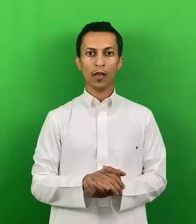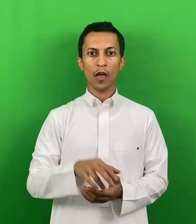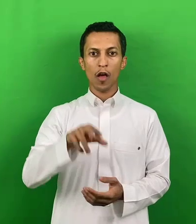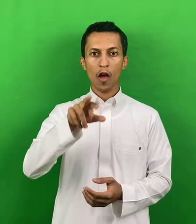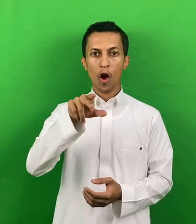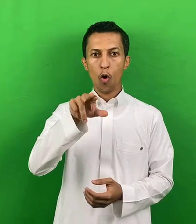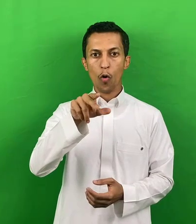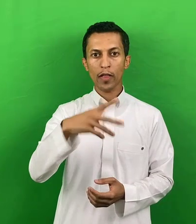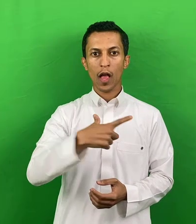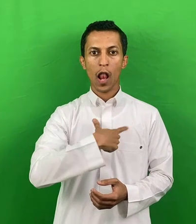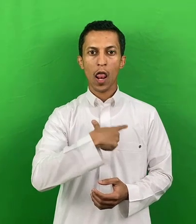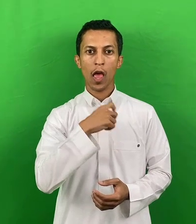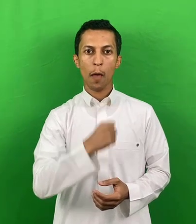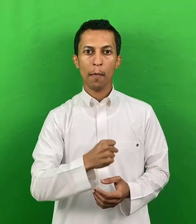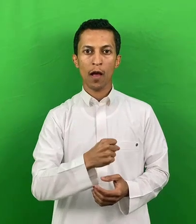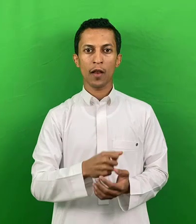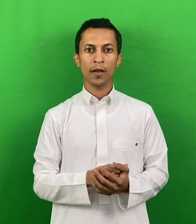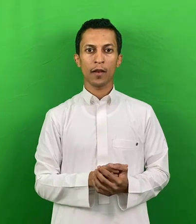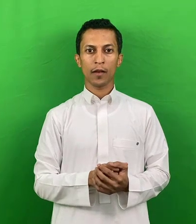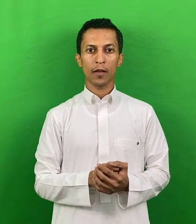إخوة الإيمان